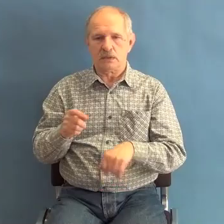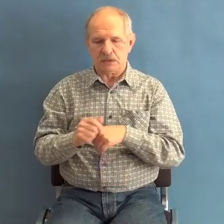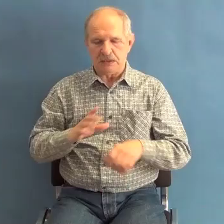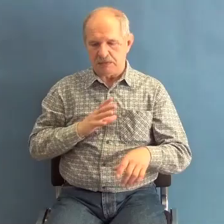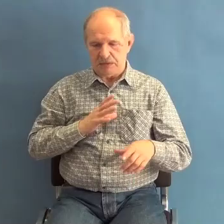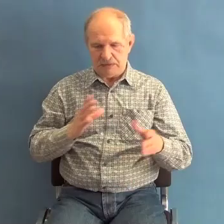Jest niebezpiecznie.